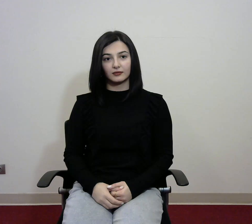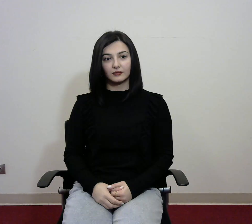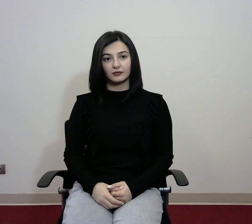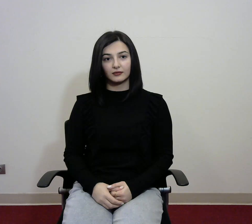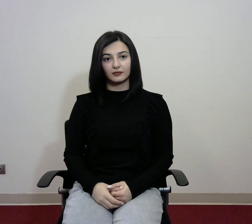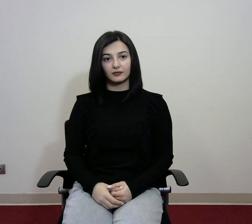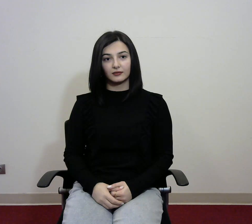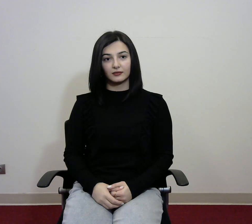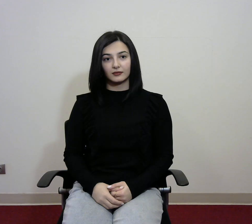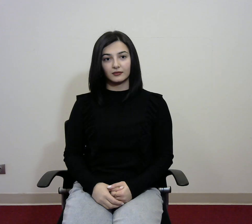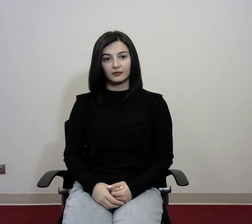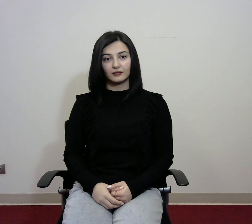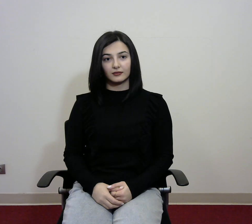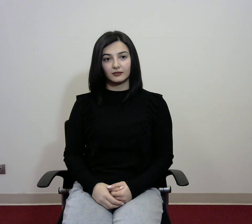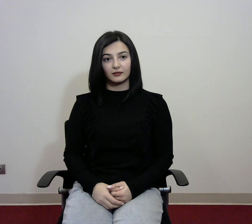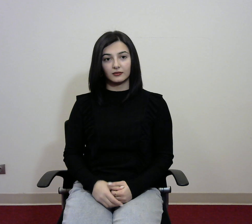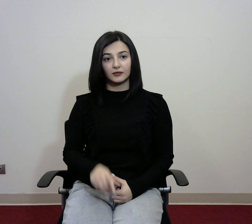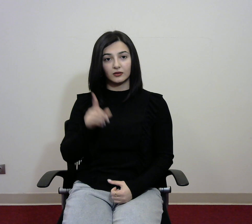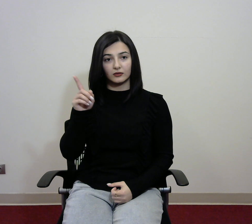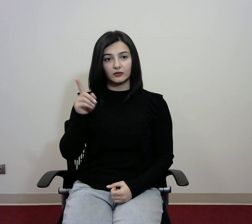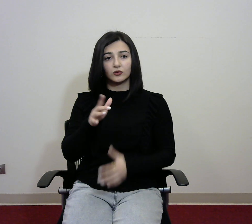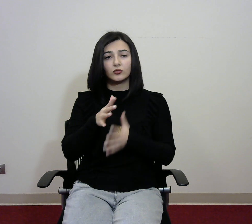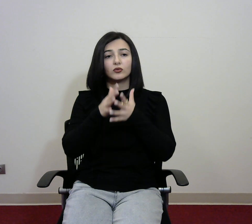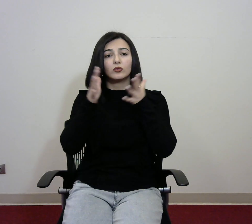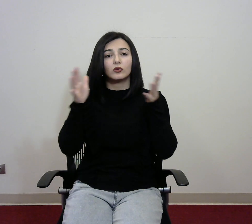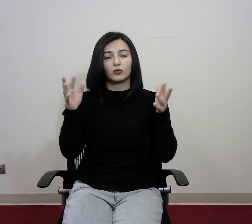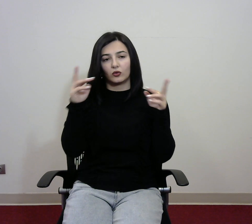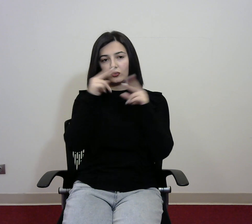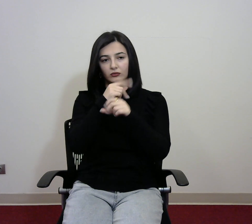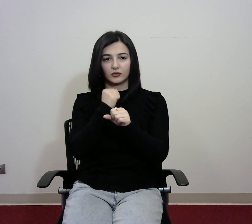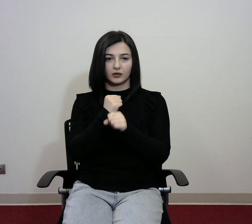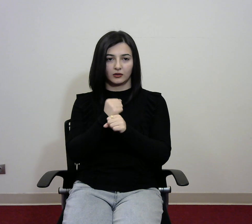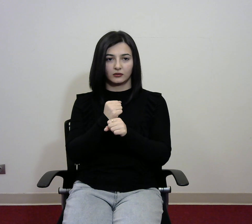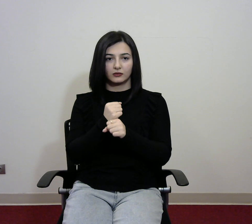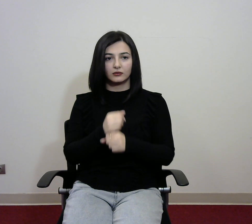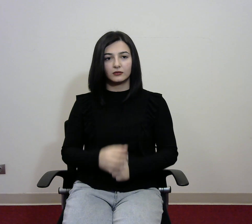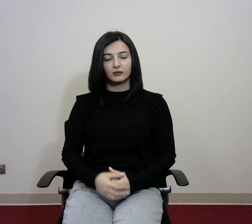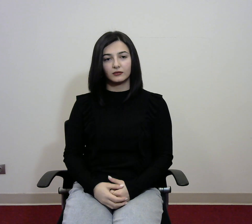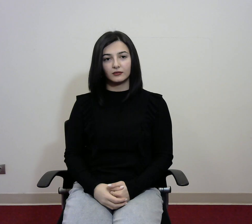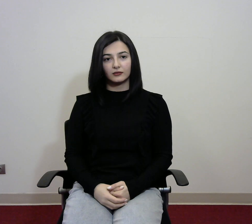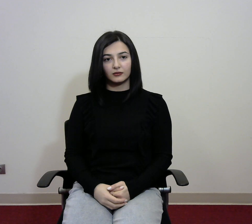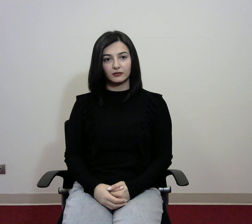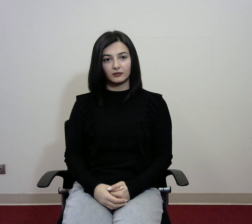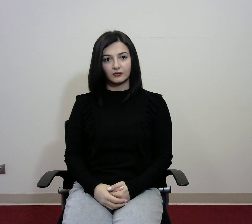O böyük səhv edib